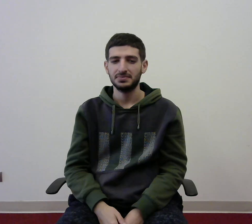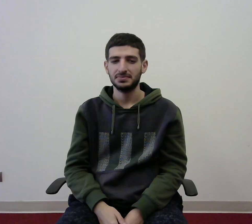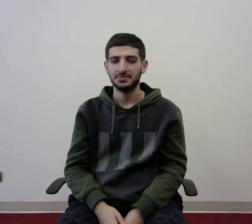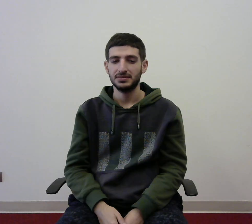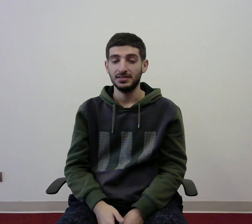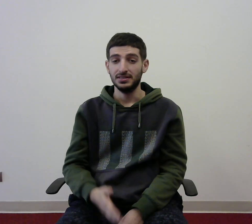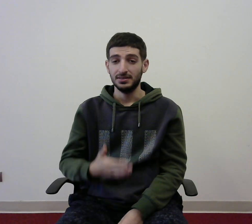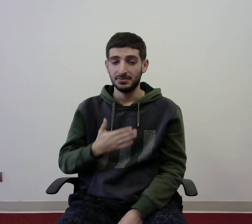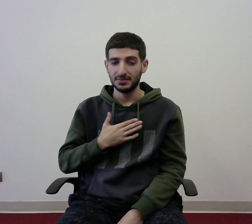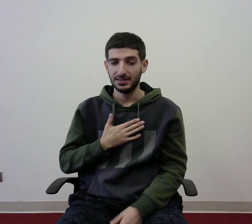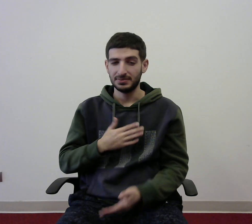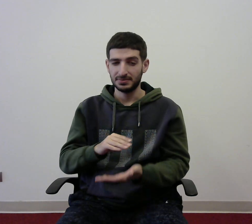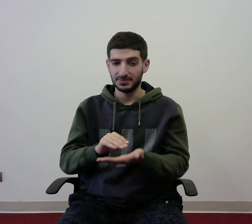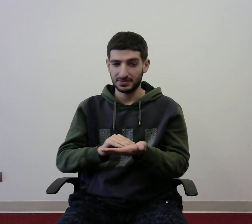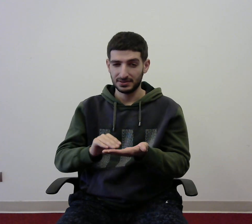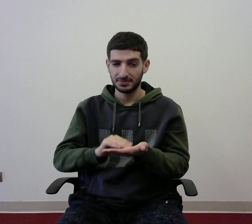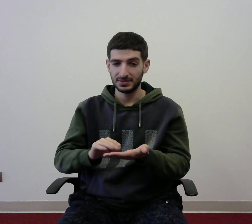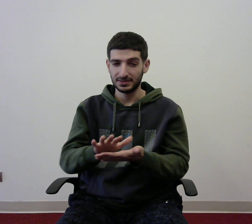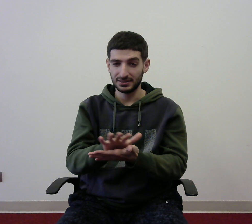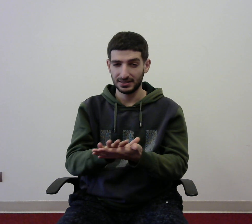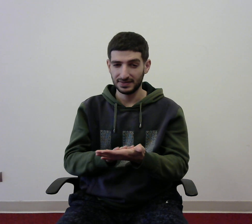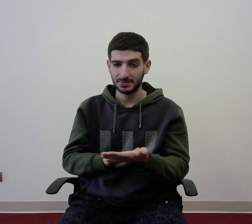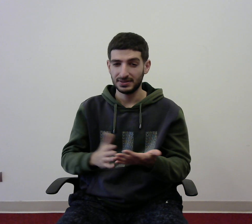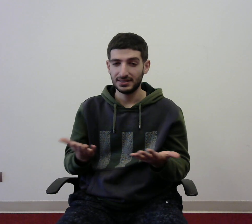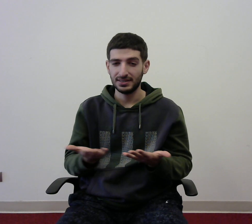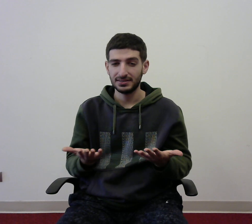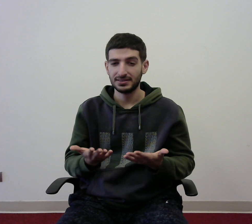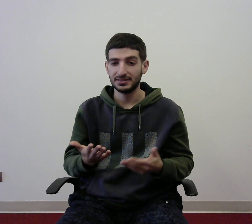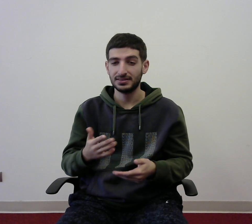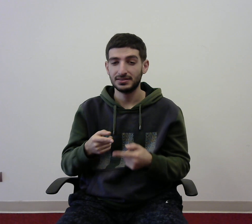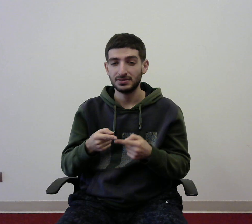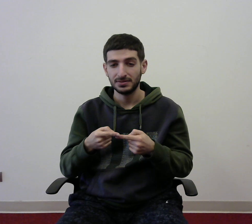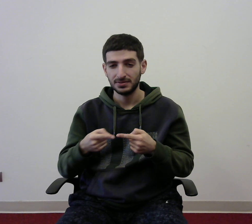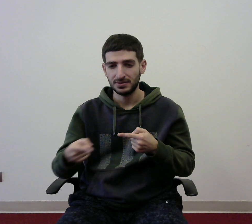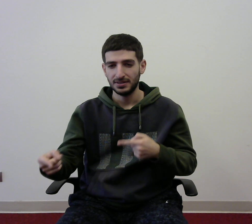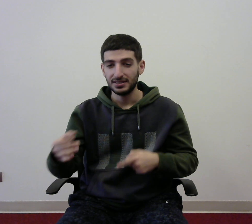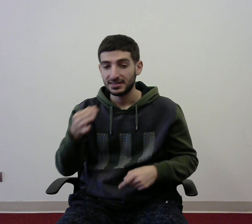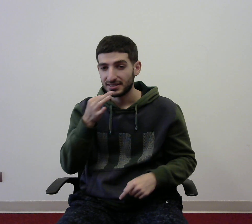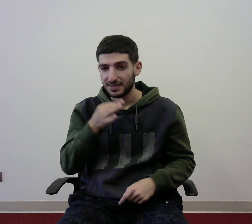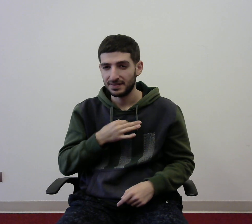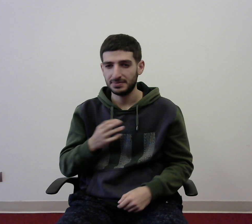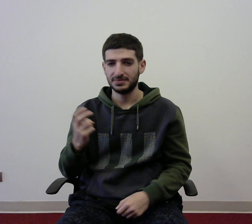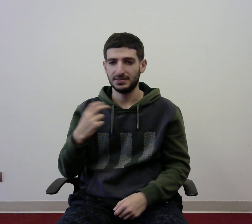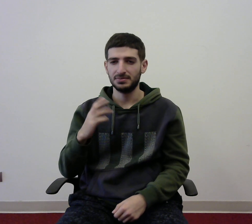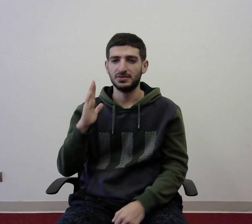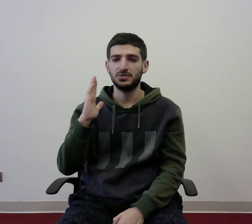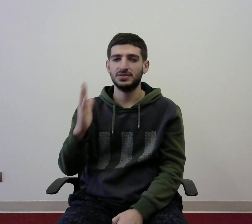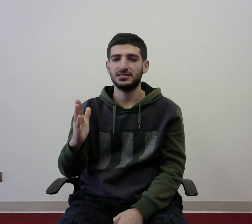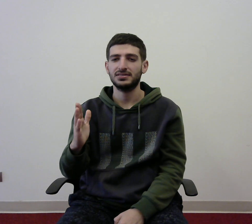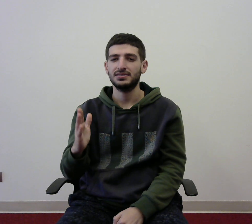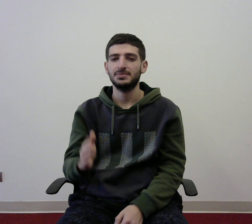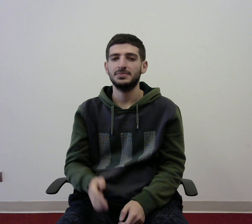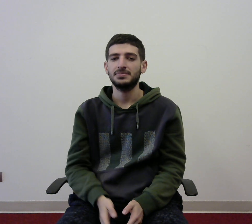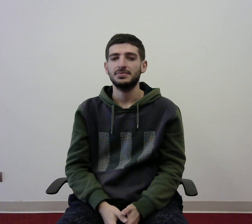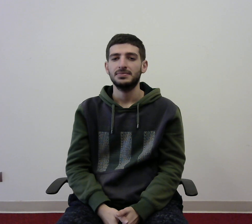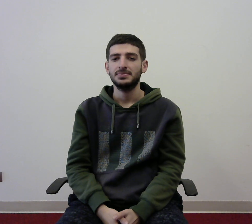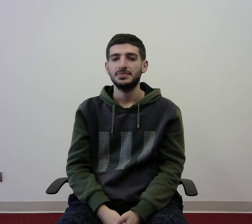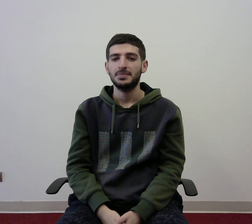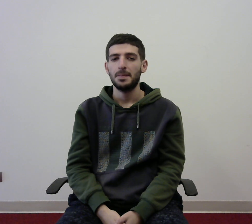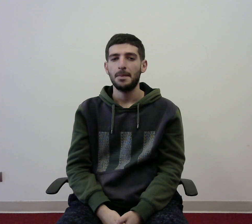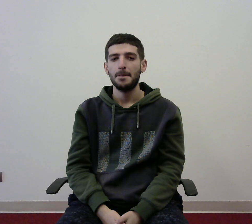Mənim yazdığım ərizəyə hansı müddətdə cavab gələcək?